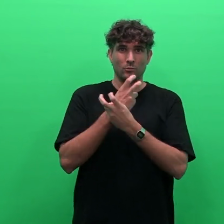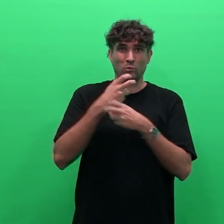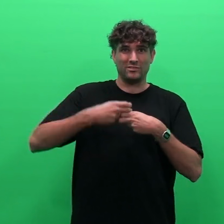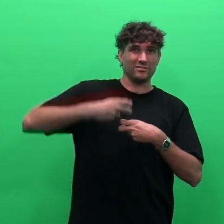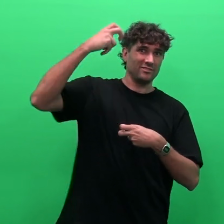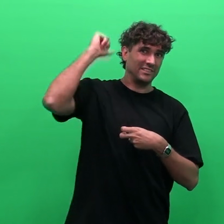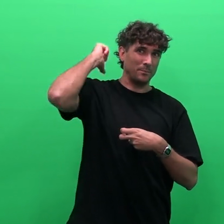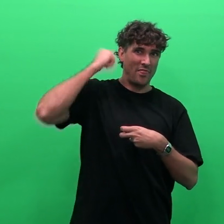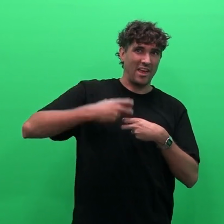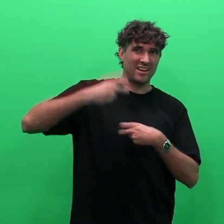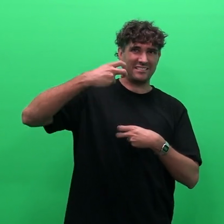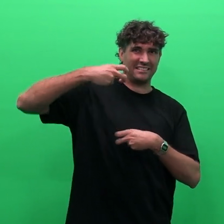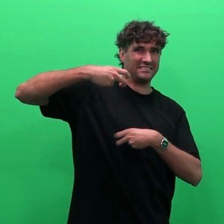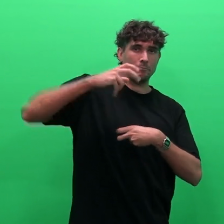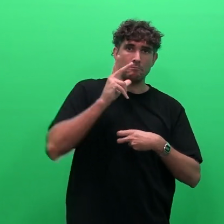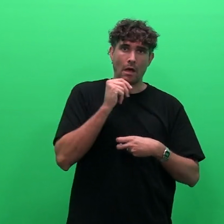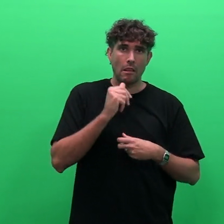Els ossos de la columna vertebral, de l'esquena, em fan mal.